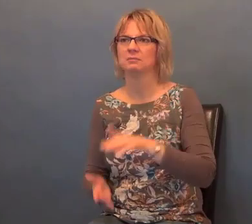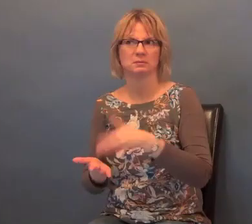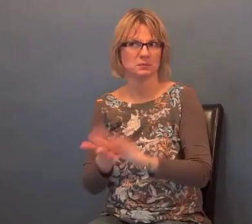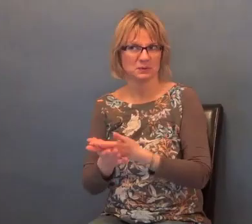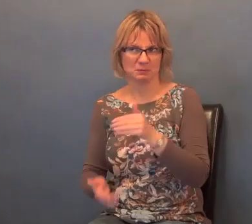Na przykład.